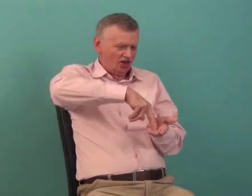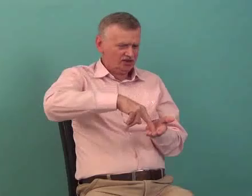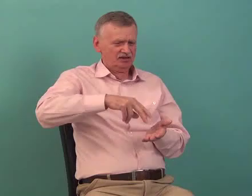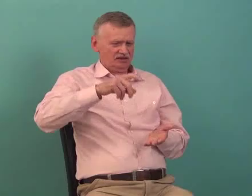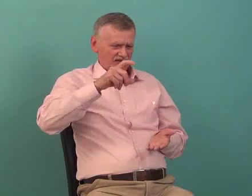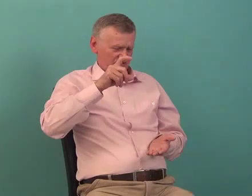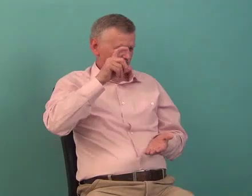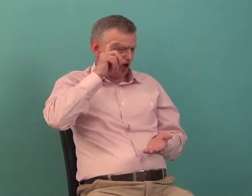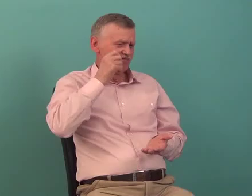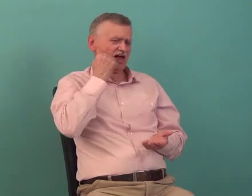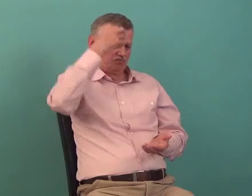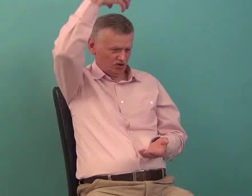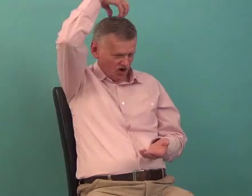Ma jabłko na głowie.